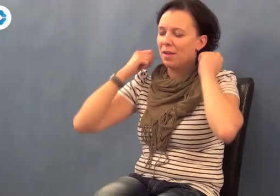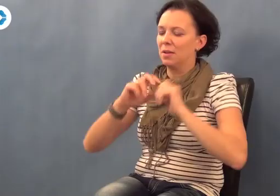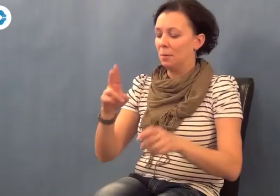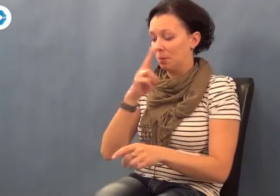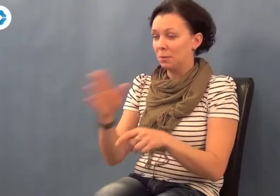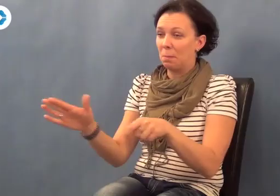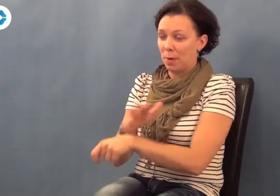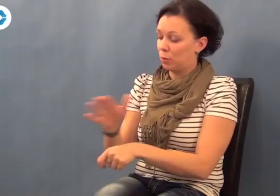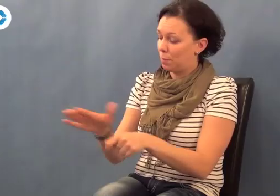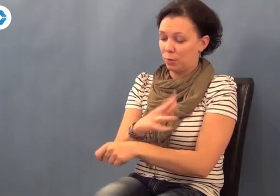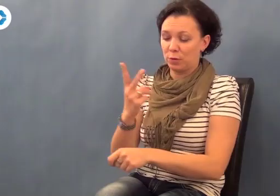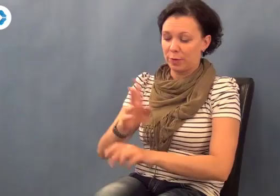Widzi, że dwa kosze są pełne.